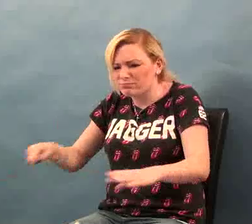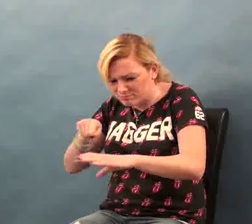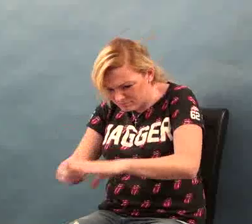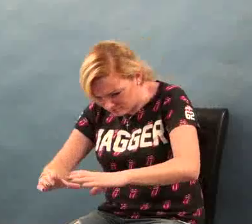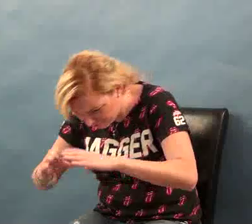Chłopiec zbliżył swoją głowę do dziury w ziemi.